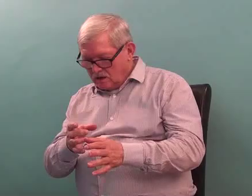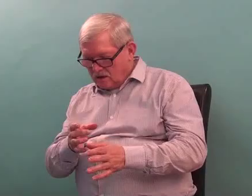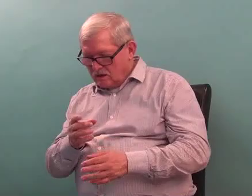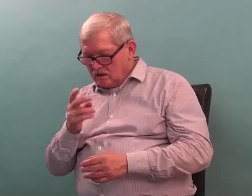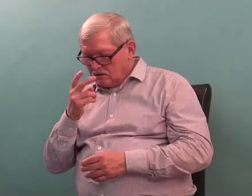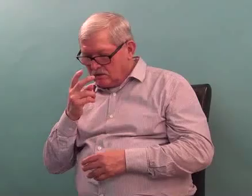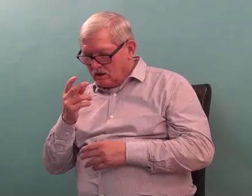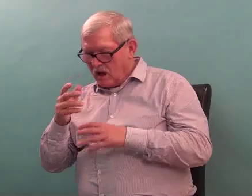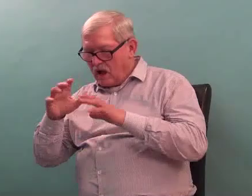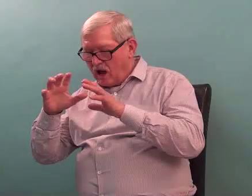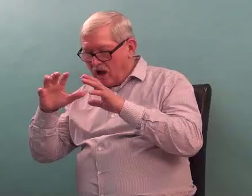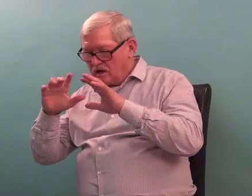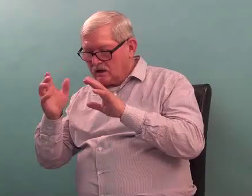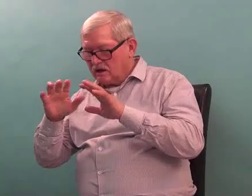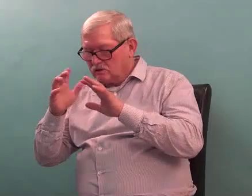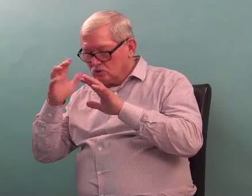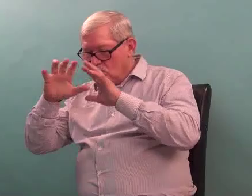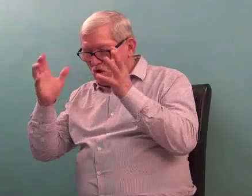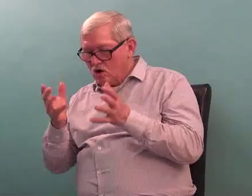Widzi szklane akwarium w kształcie kuli.